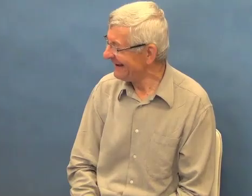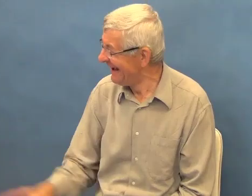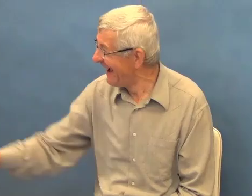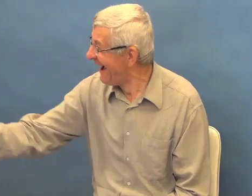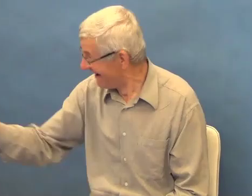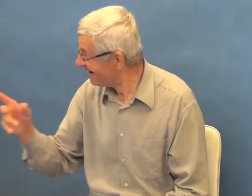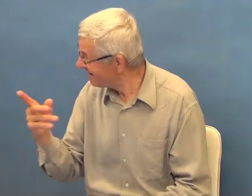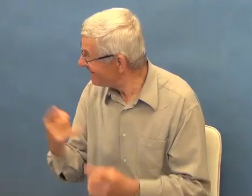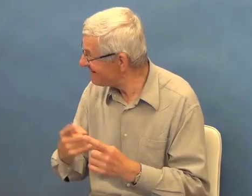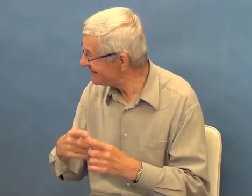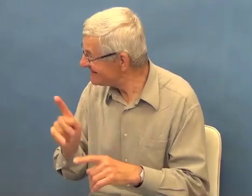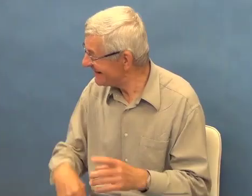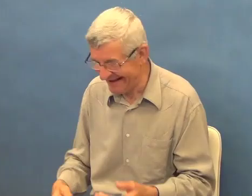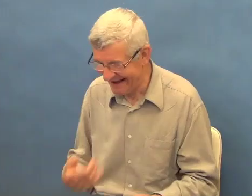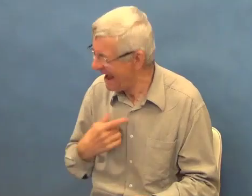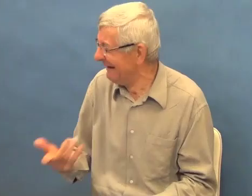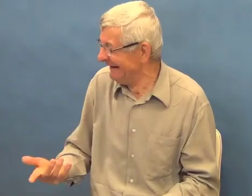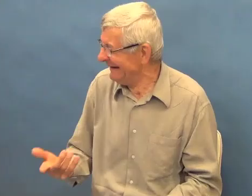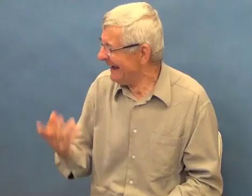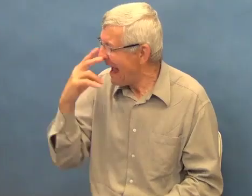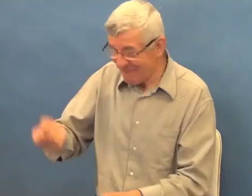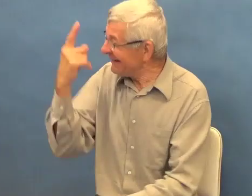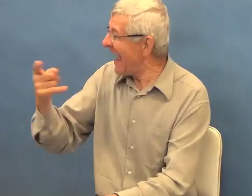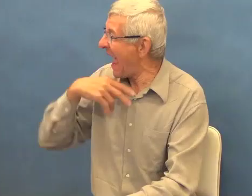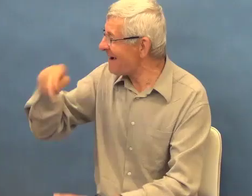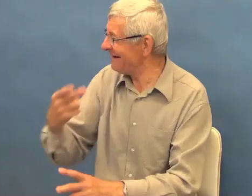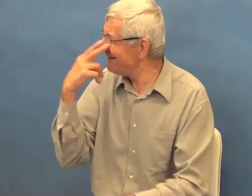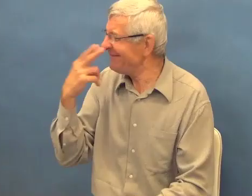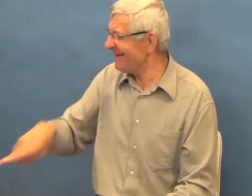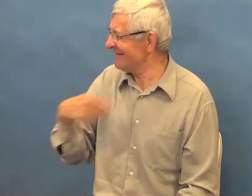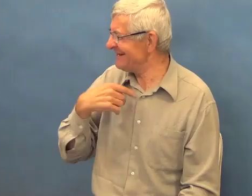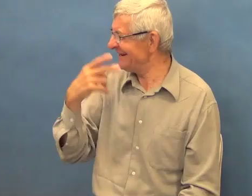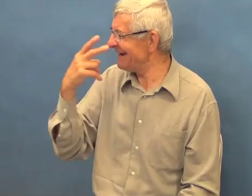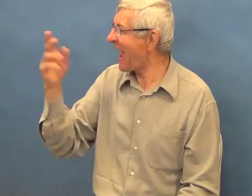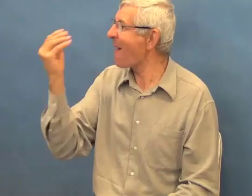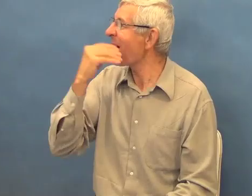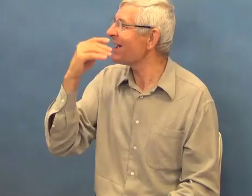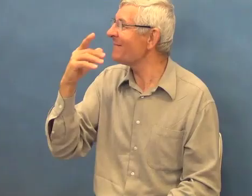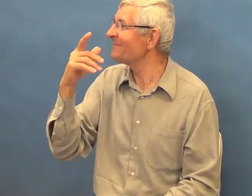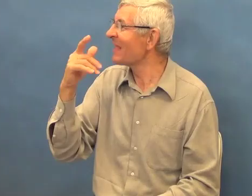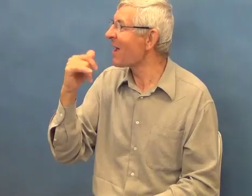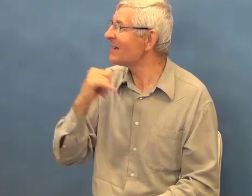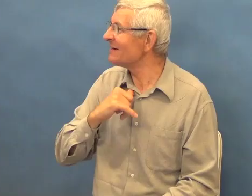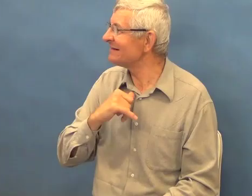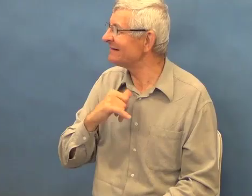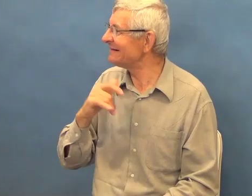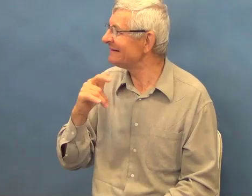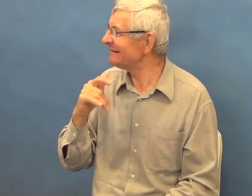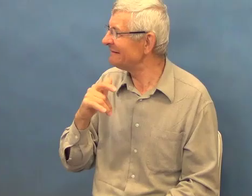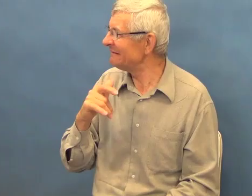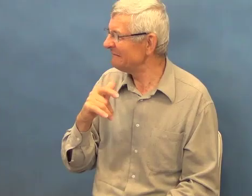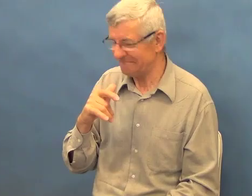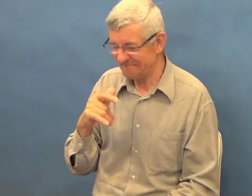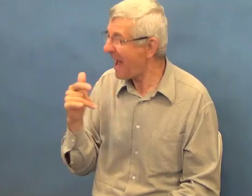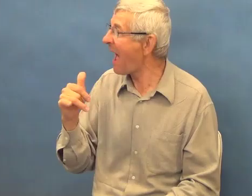Nie pasuje, źle? Ja nie wiem, dziwne to jest dla mnie, pierwszy raz widzę coś takiego, nad morzem...